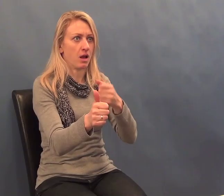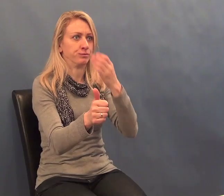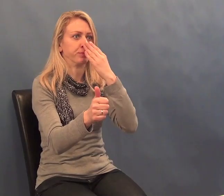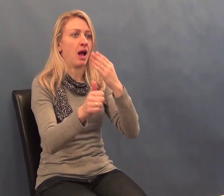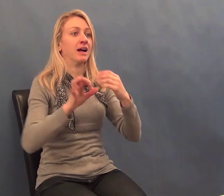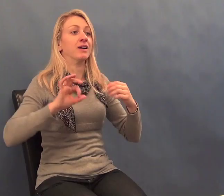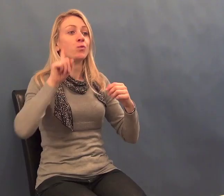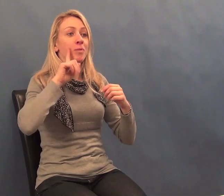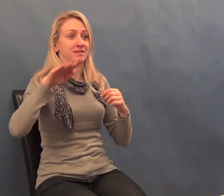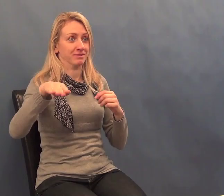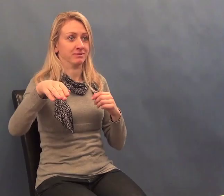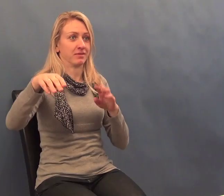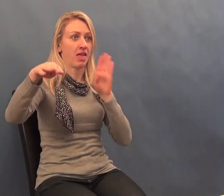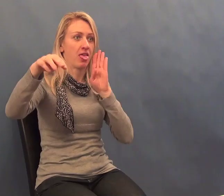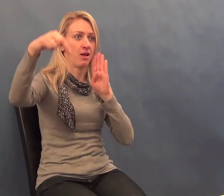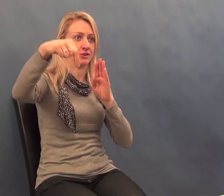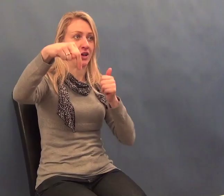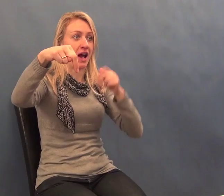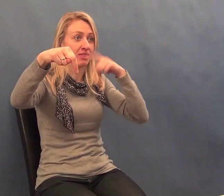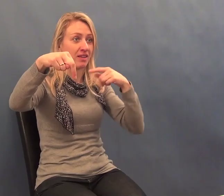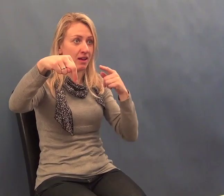Okazuje się, że mały chłopiec wciąż stoi i czeka na Chaplina.